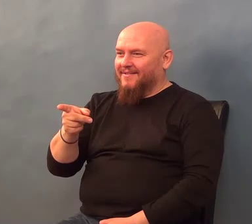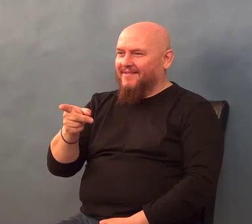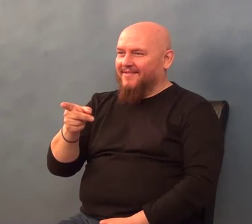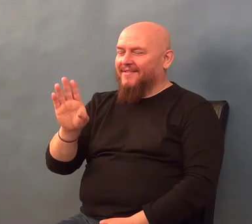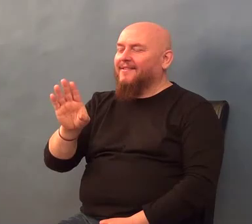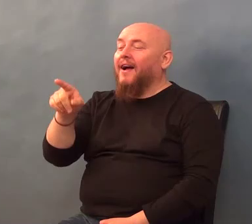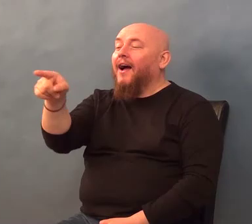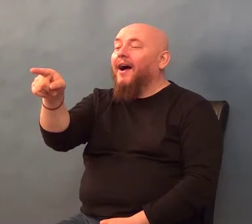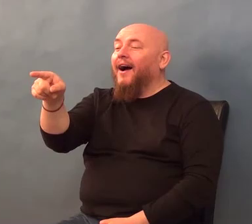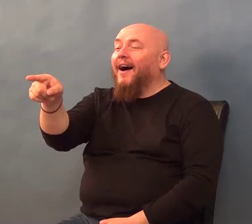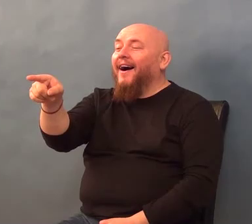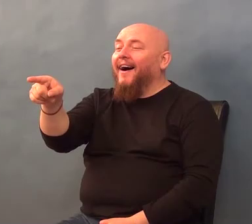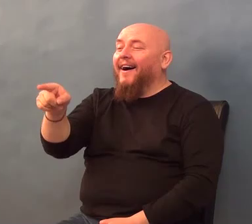Nie, ty. Ty.